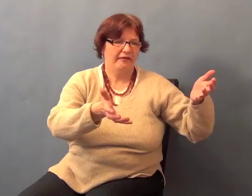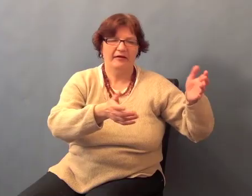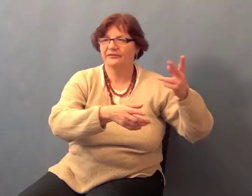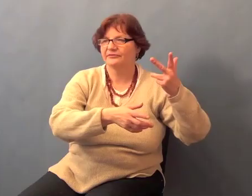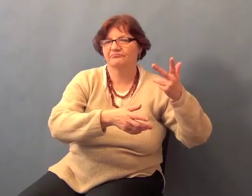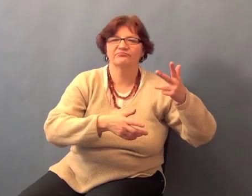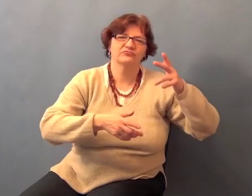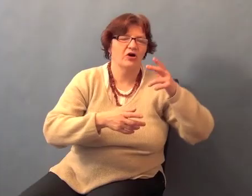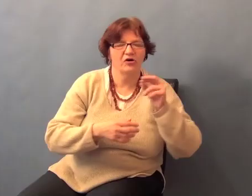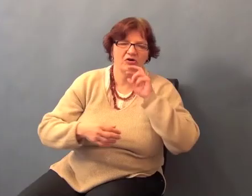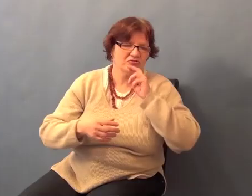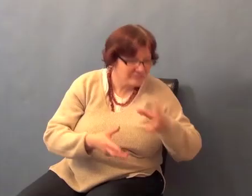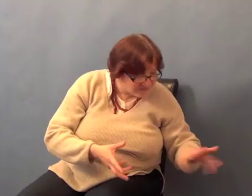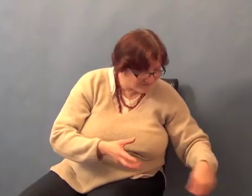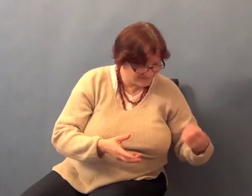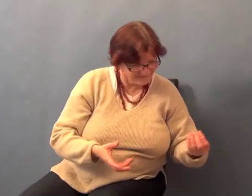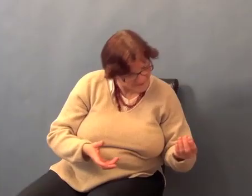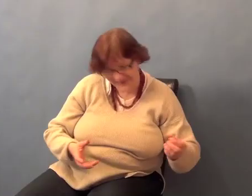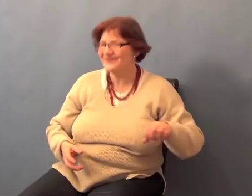Trzech chłopców zabrało gruszki.